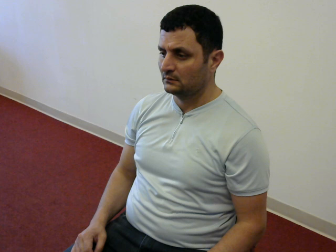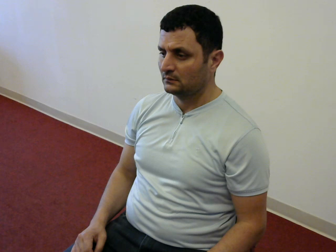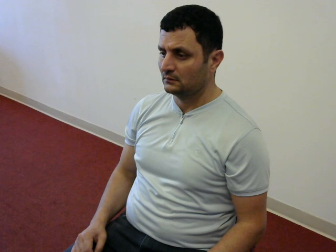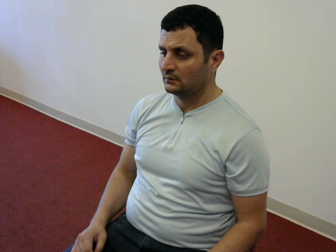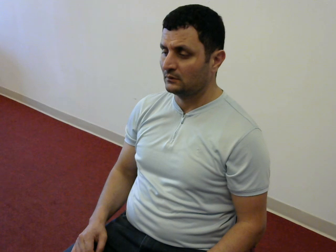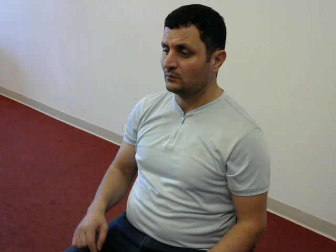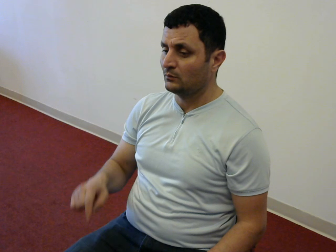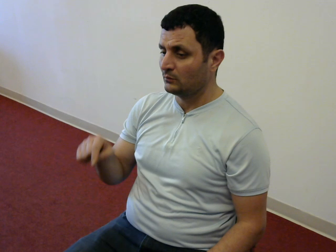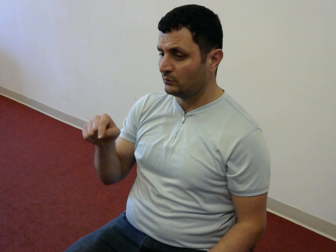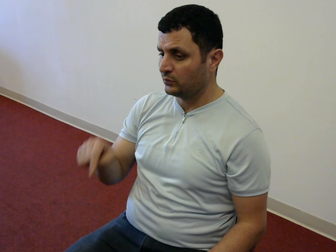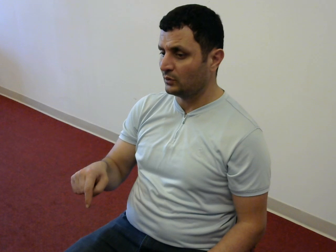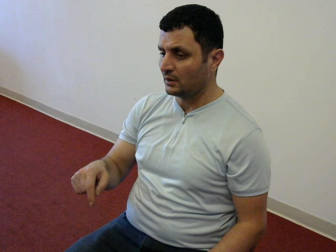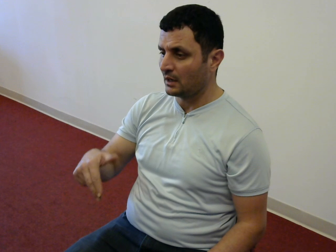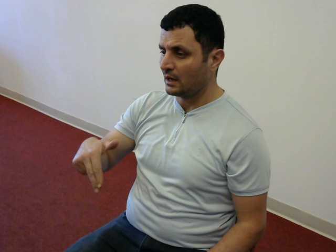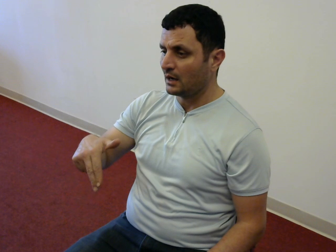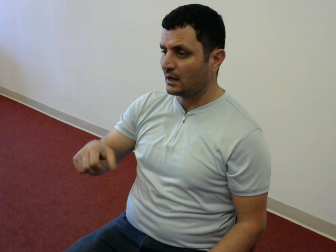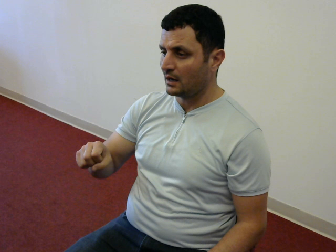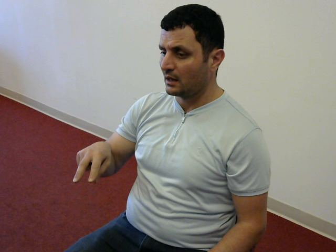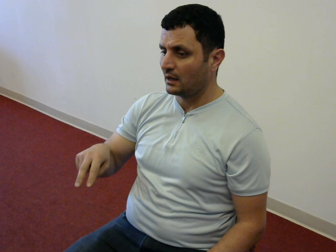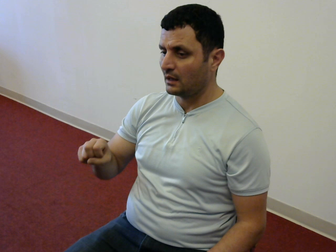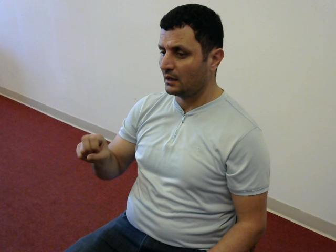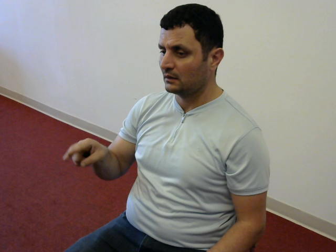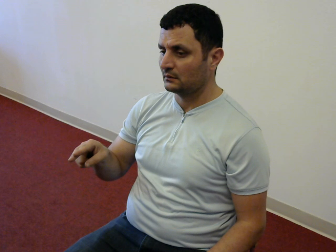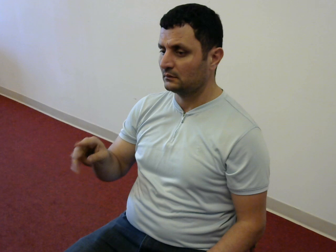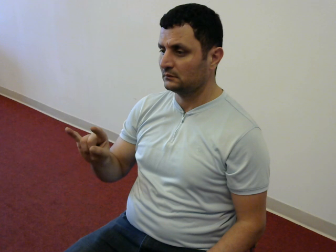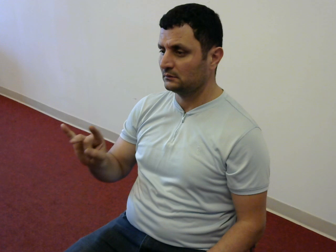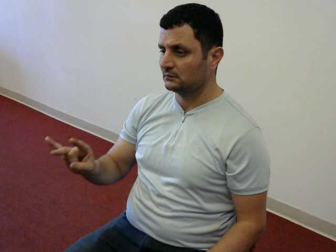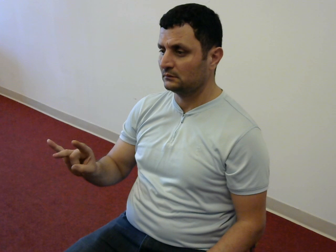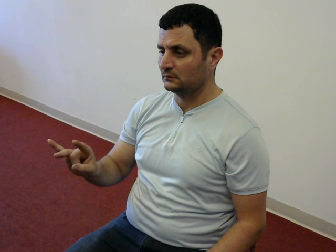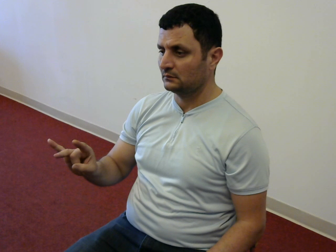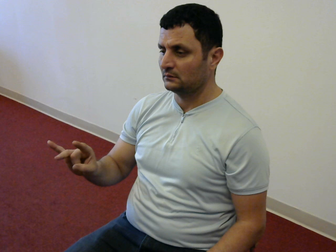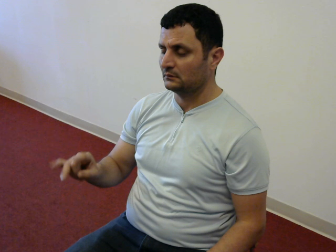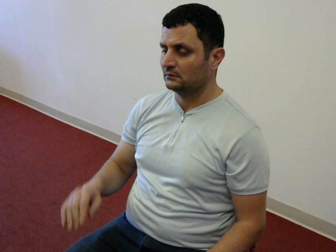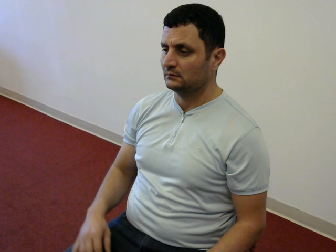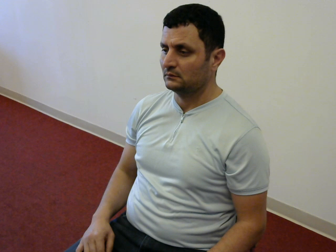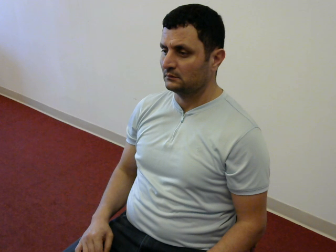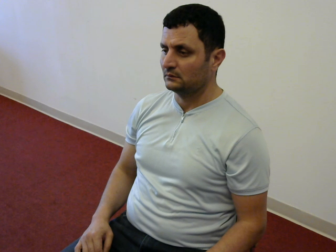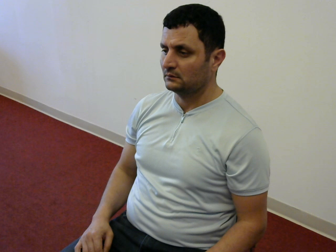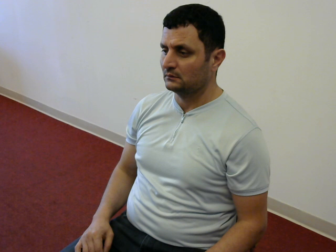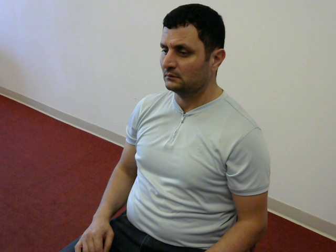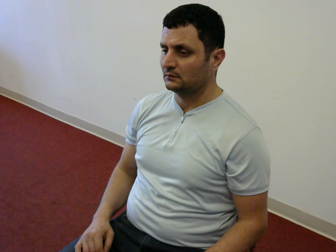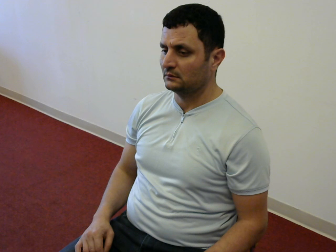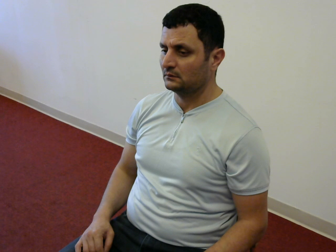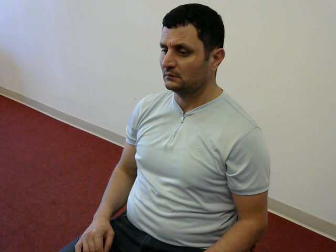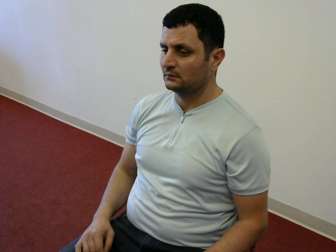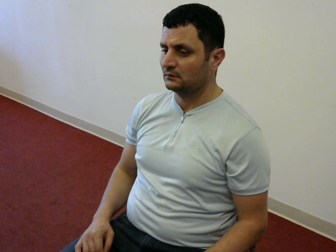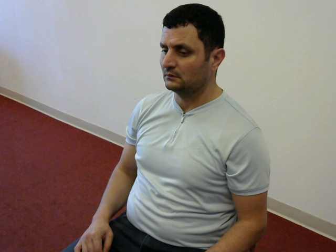Bu halaldır?